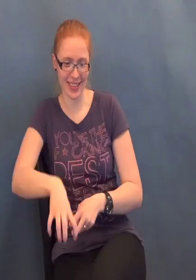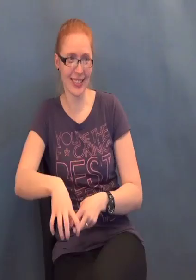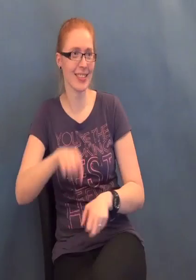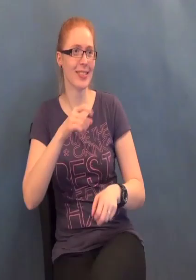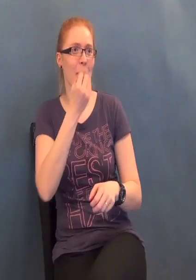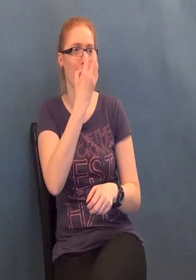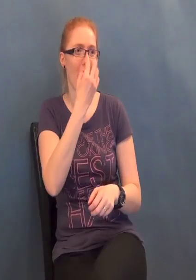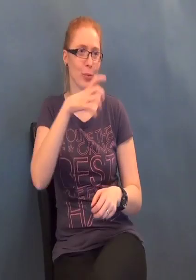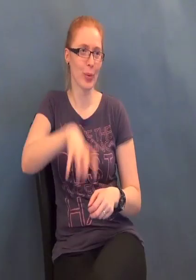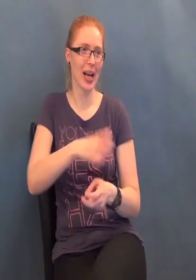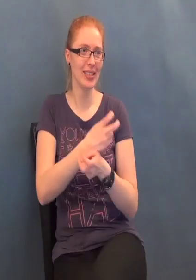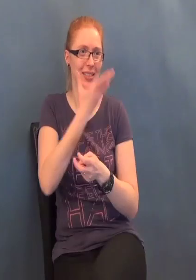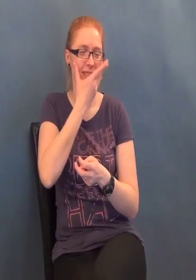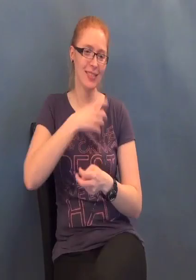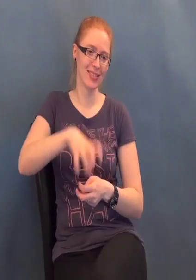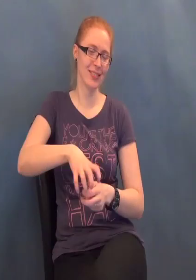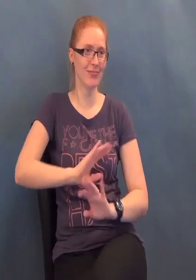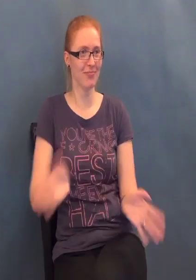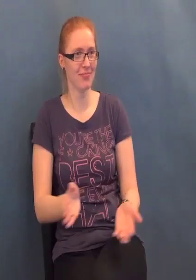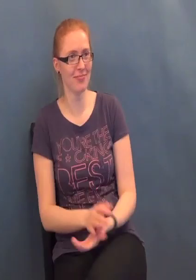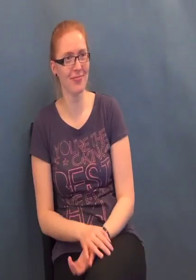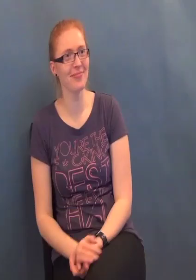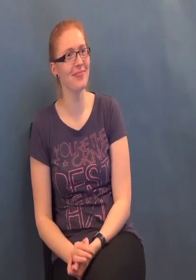Zasadzić tam kwiat obok czaszki i tyle.